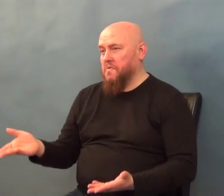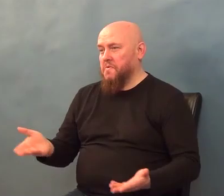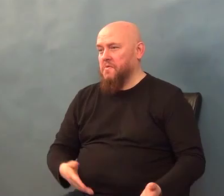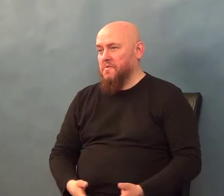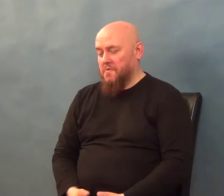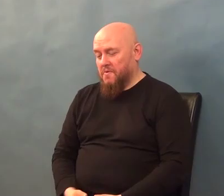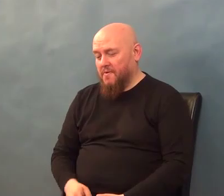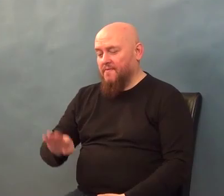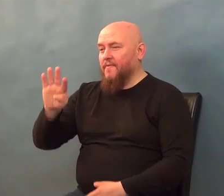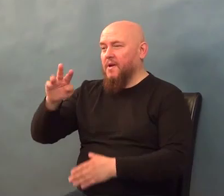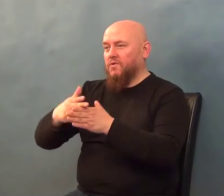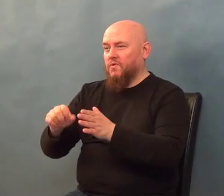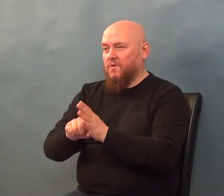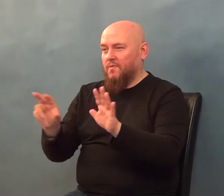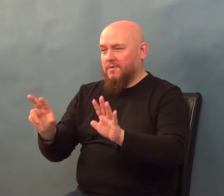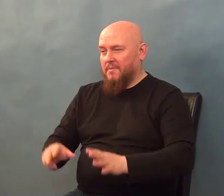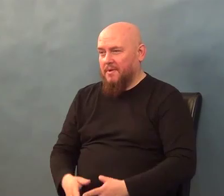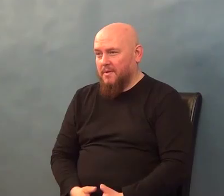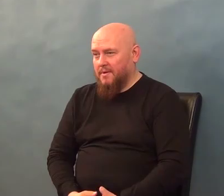Mam wolny czas, zapraszam.